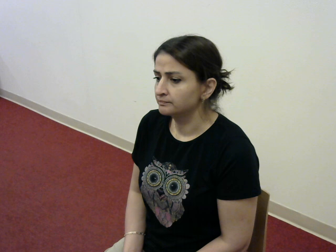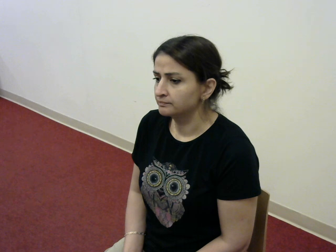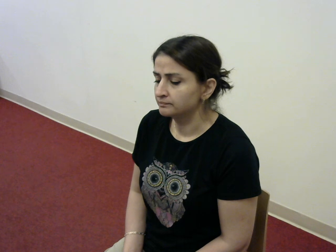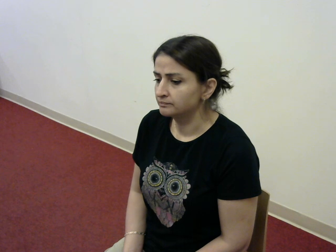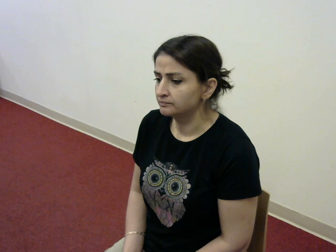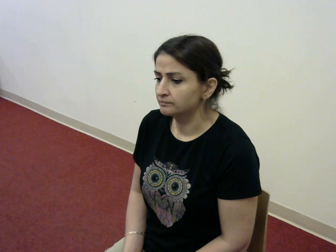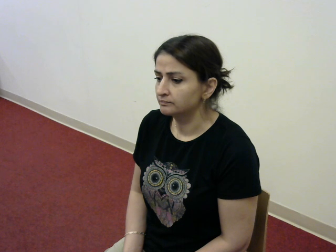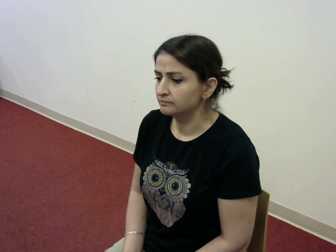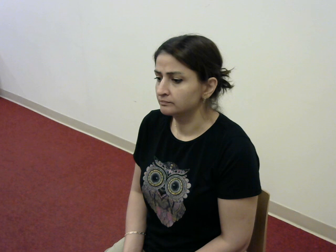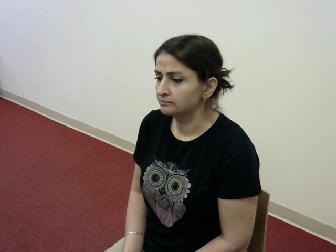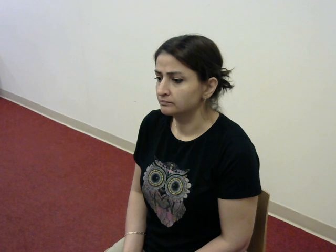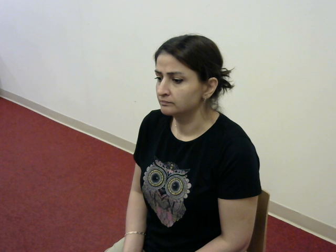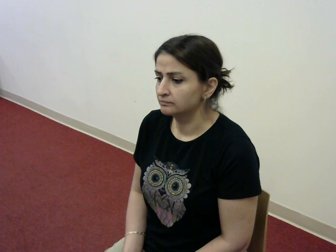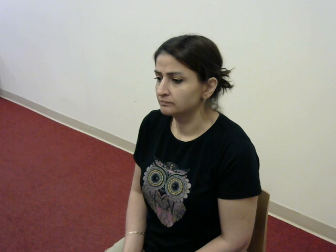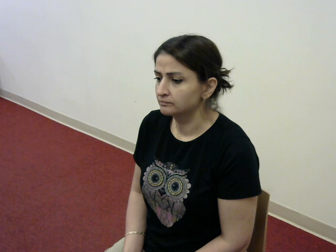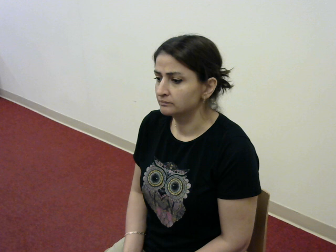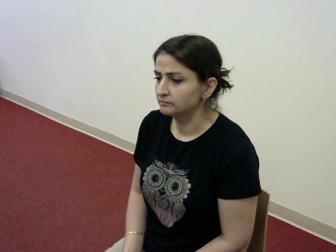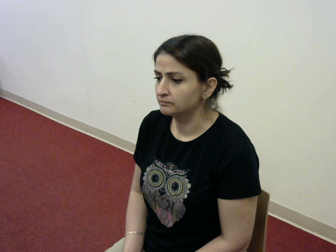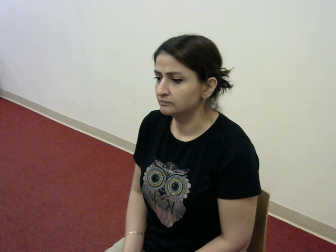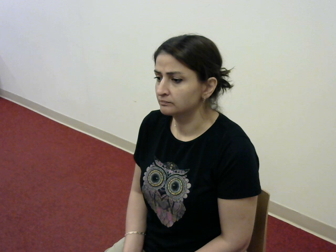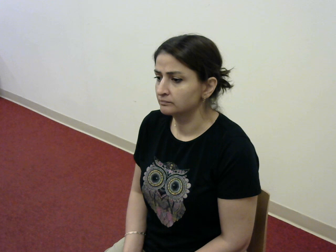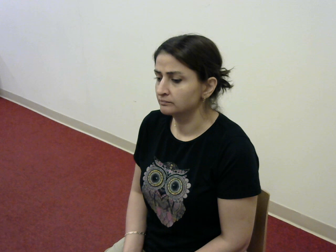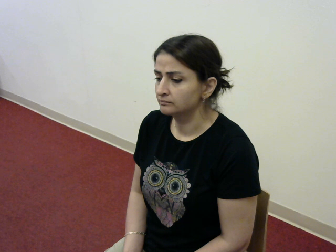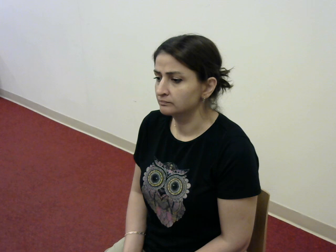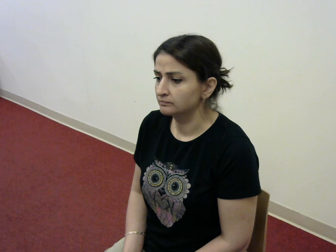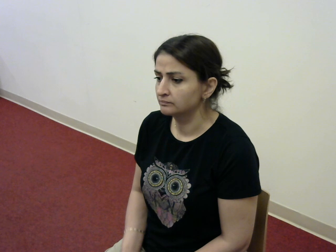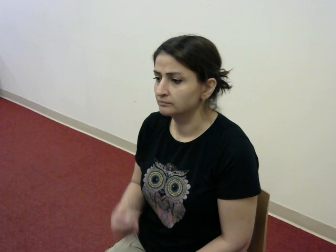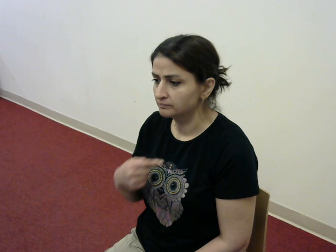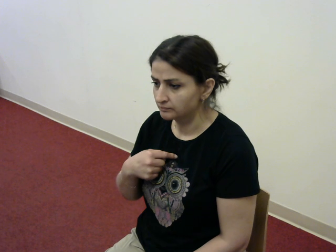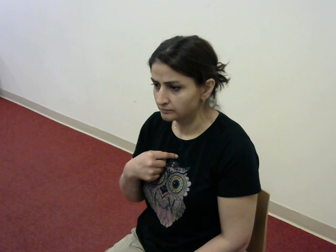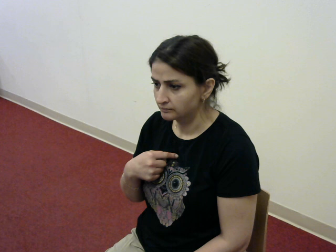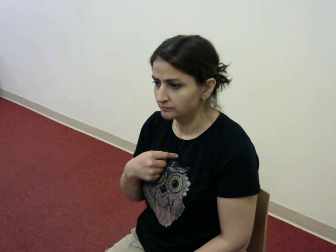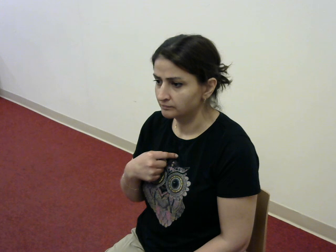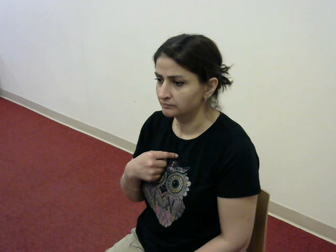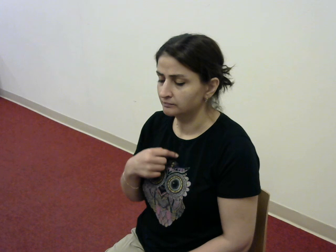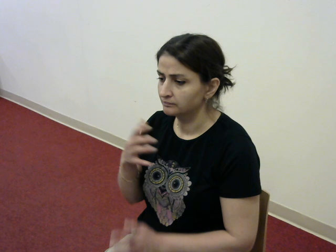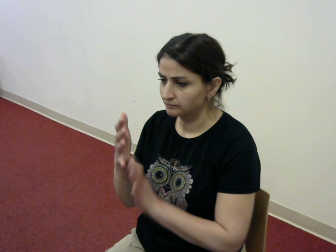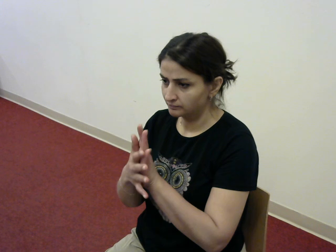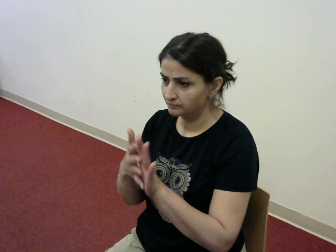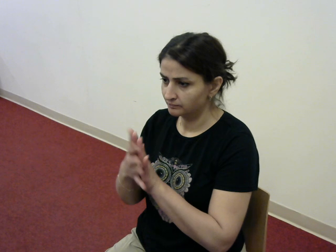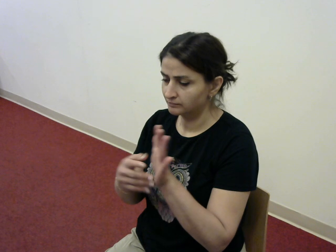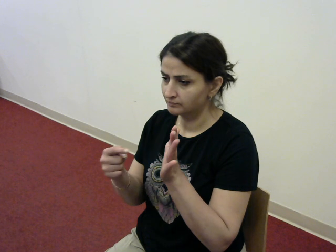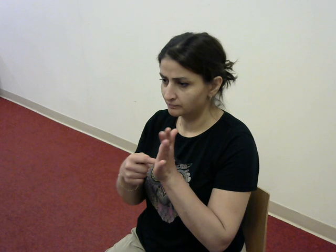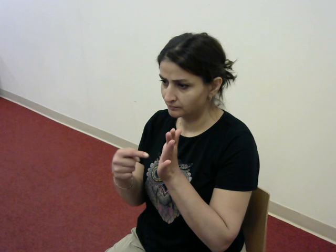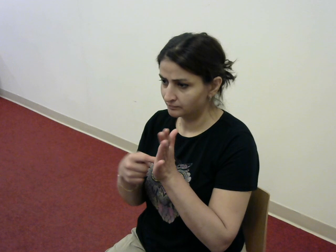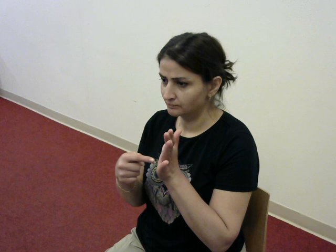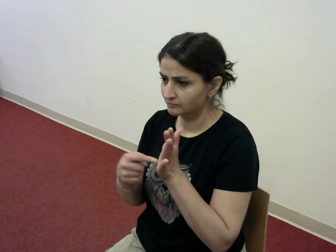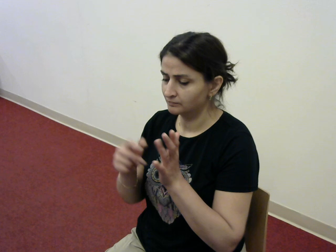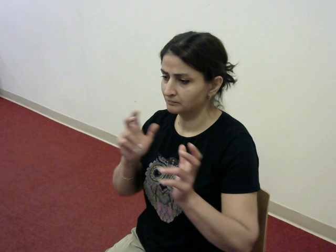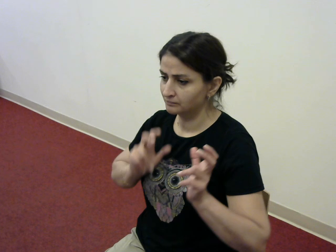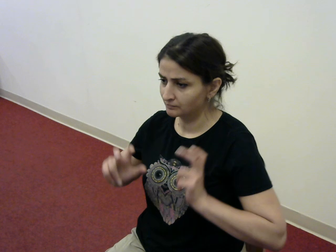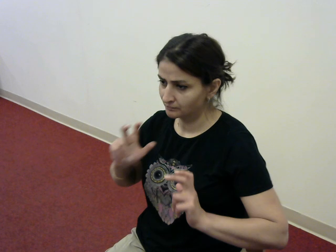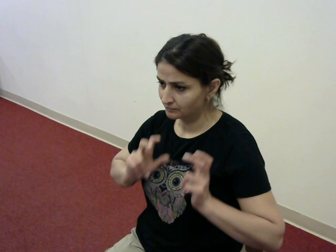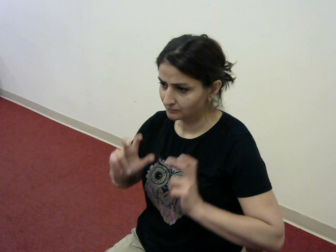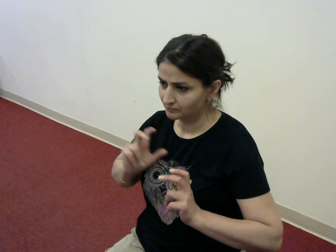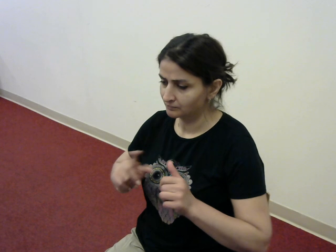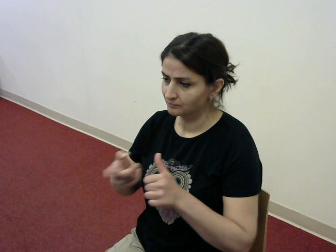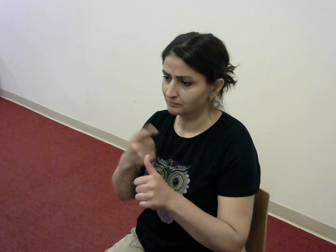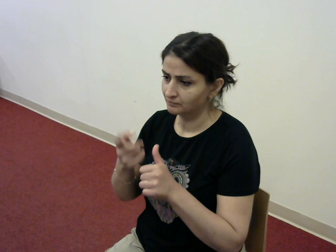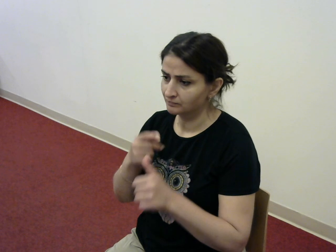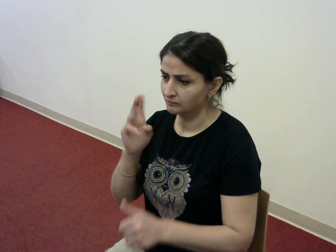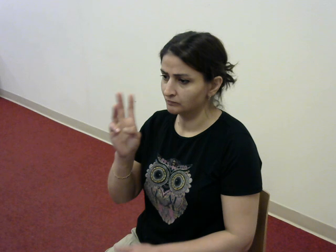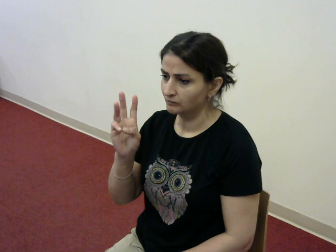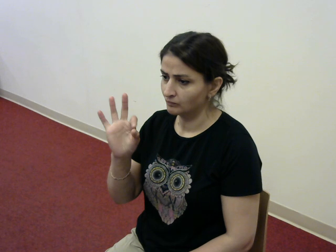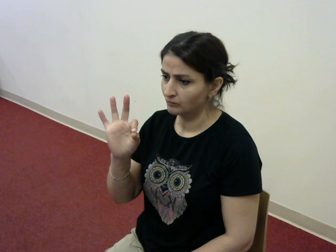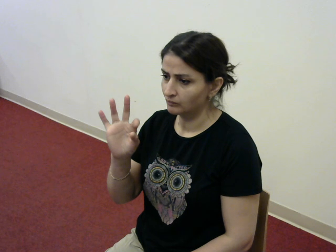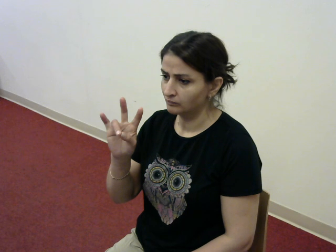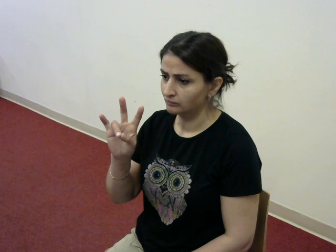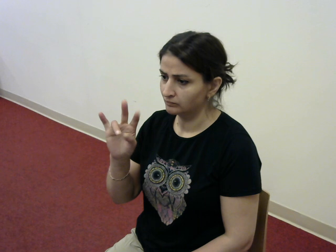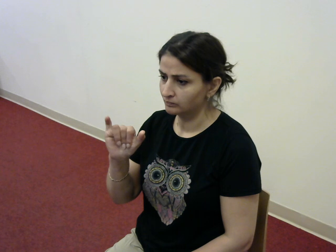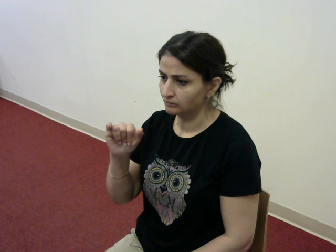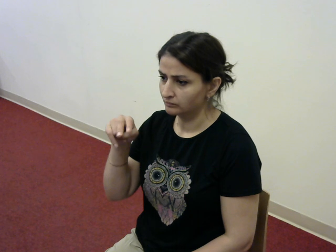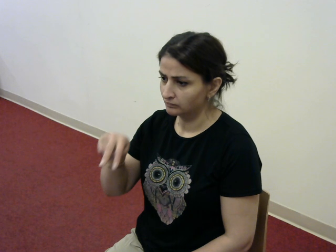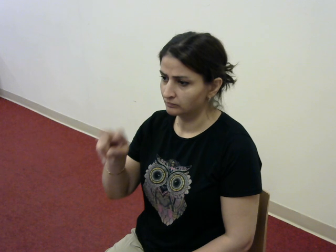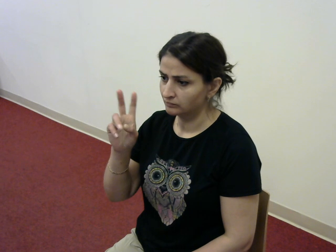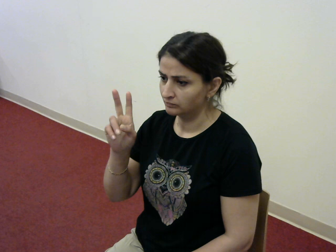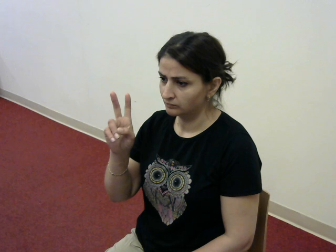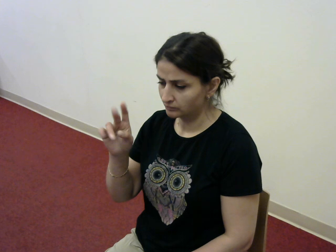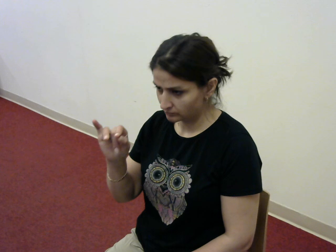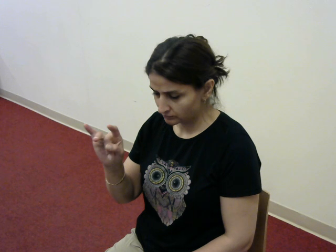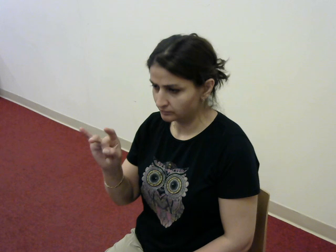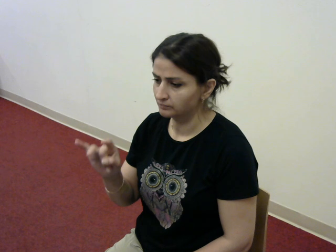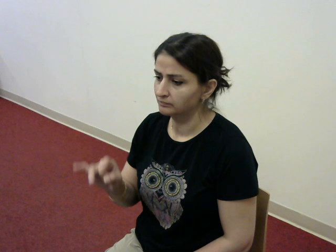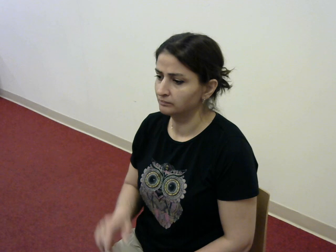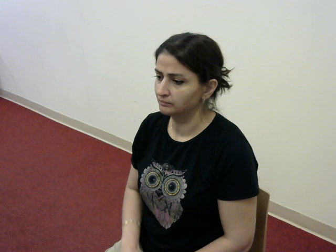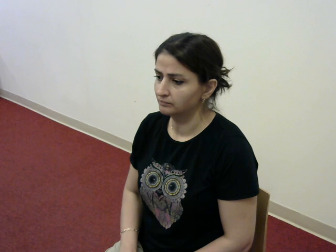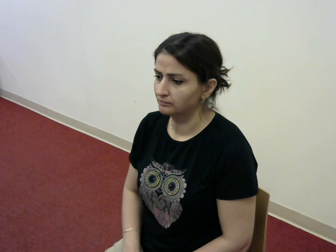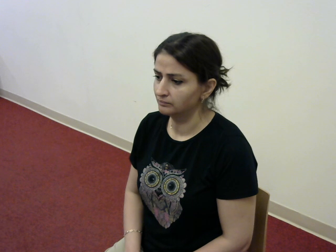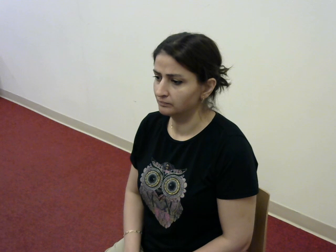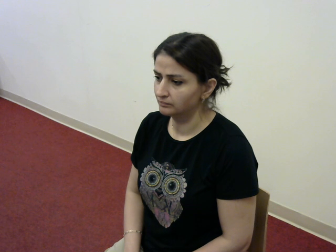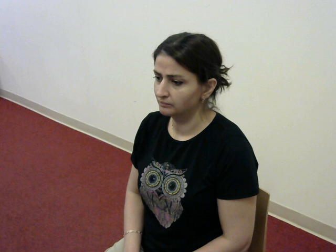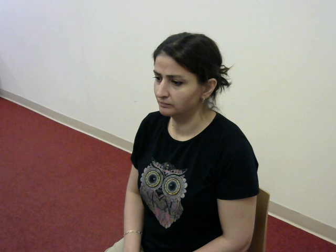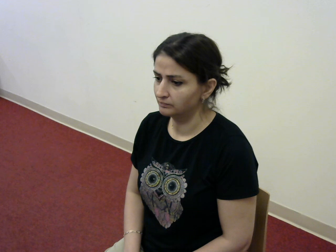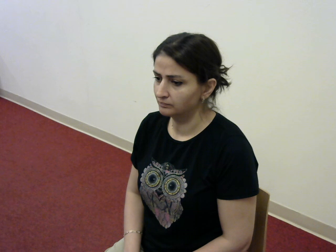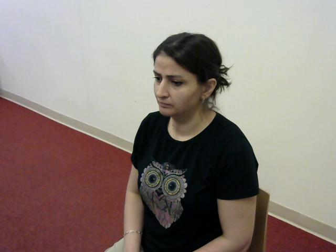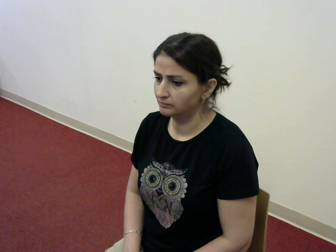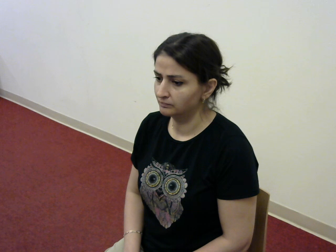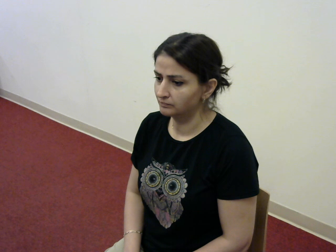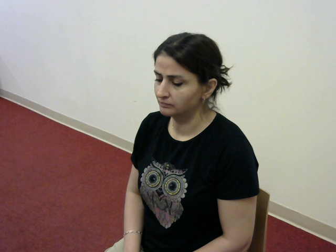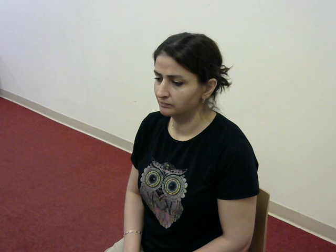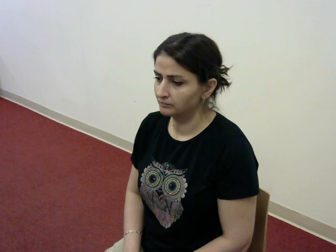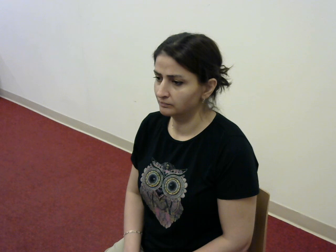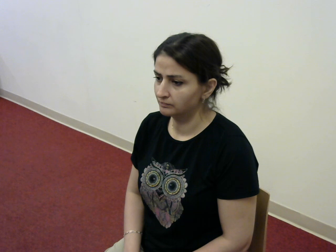Mənim işarə dili müəlliməmin adı Könüldür